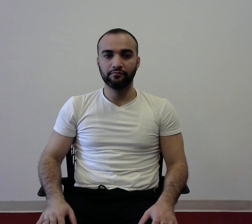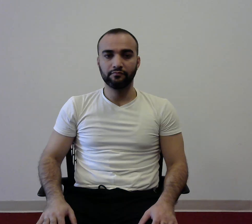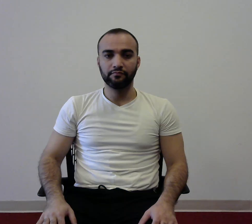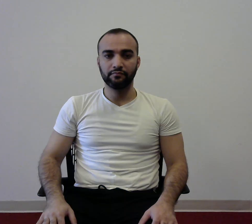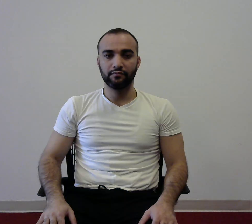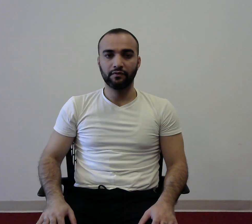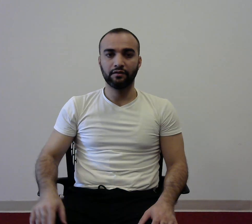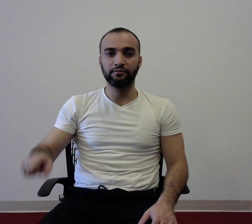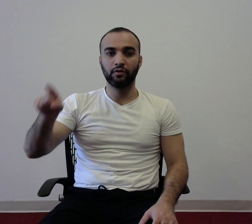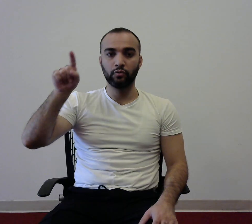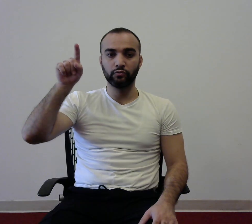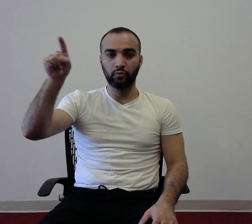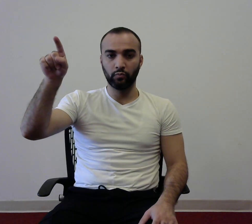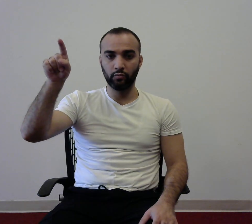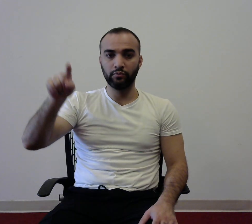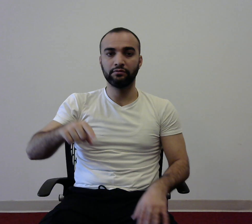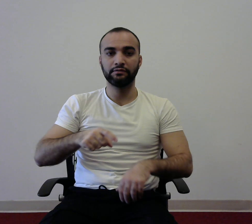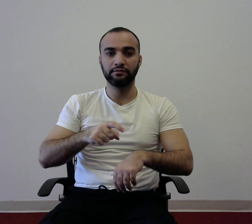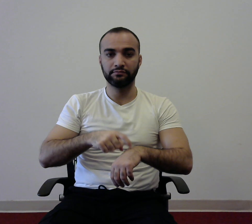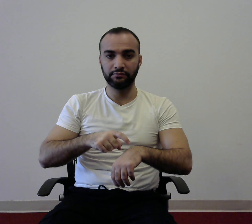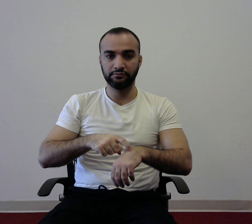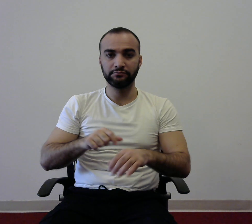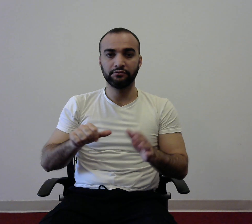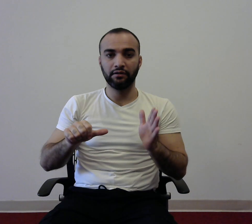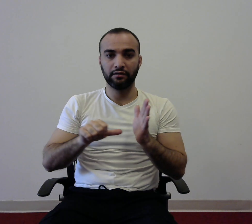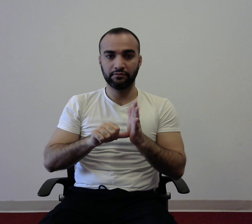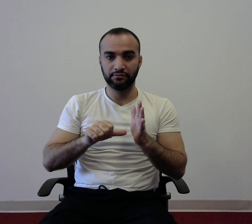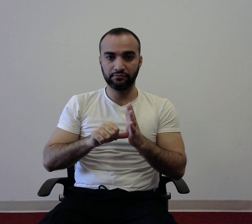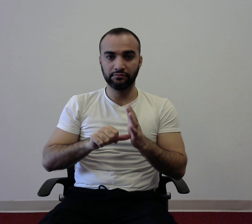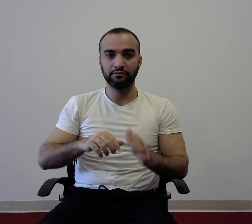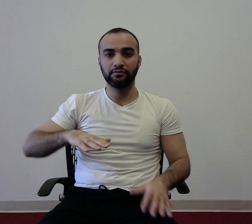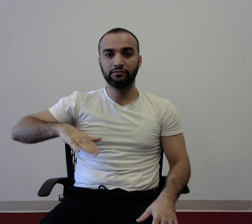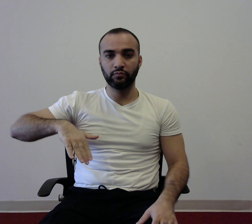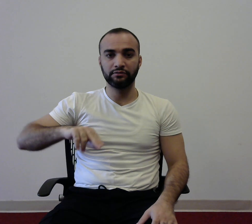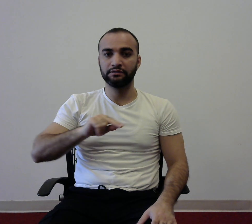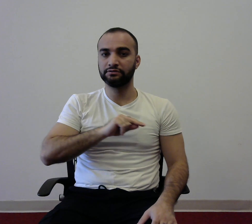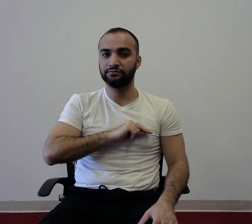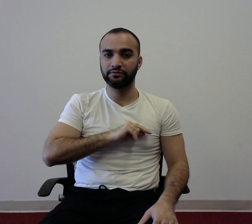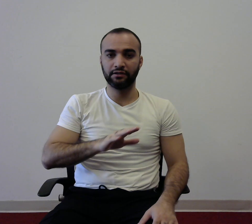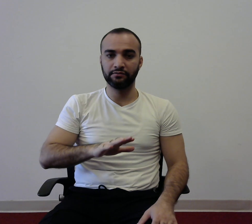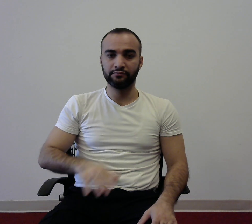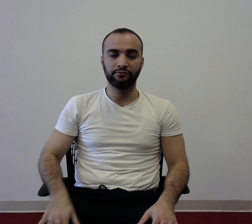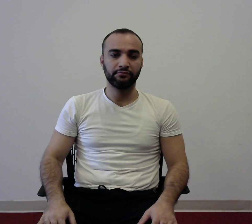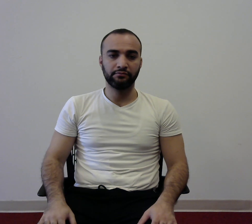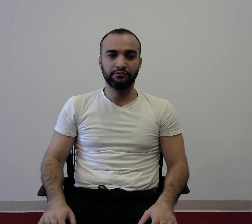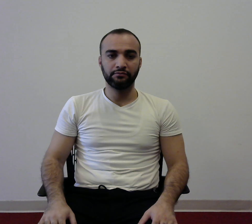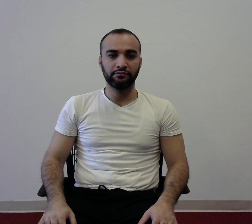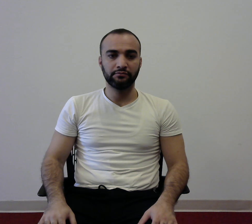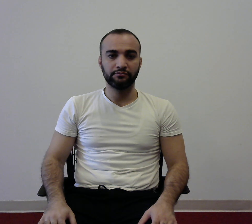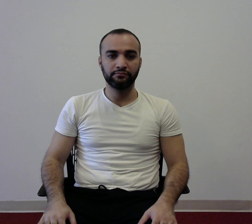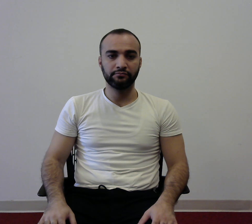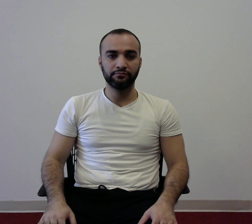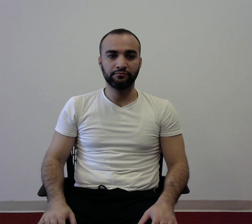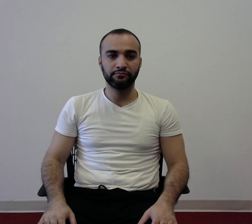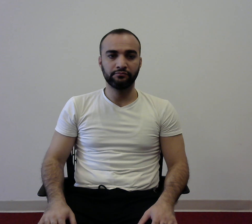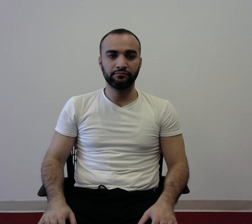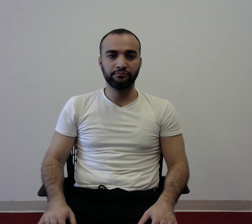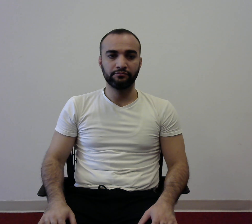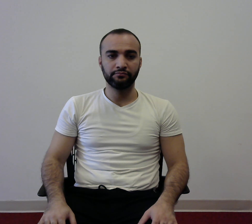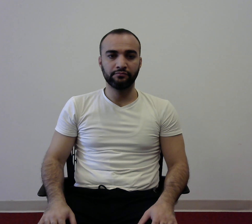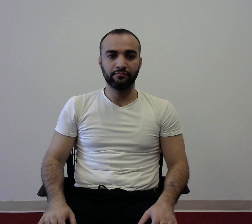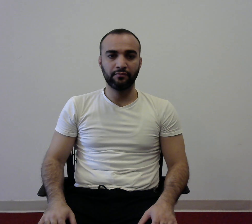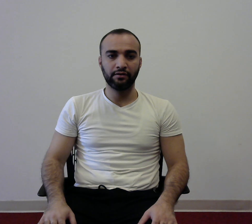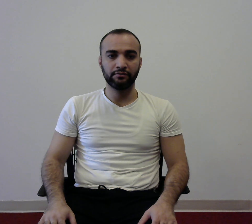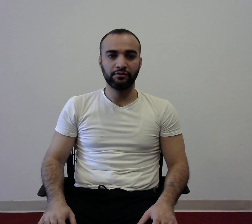O saat 6-dan sonra işləmir